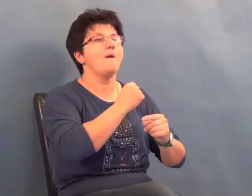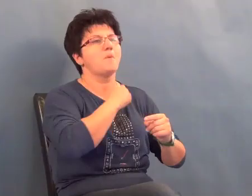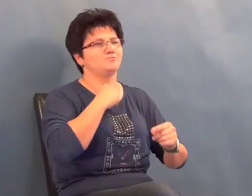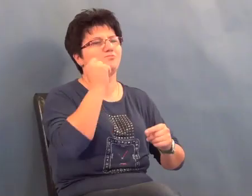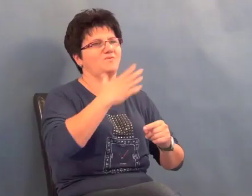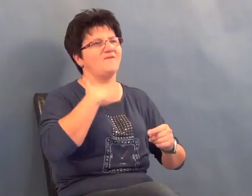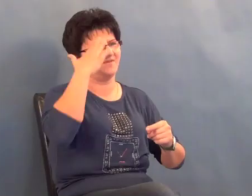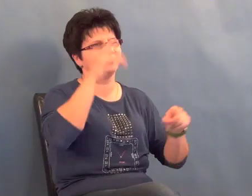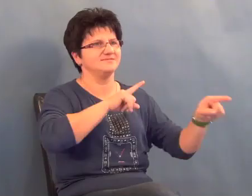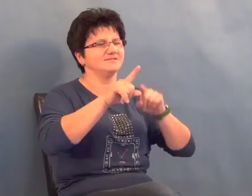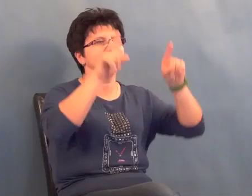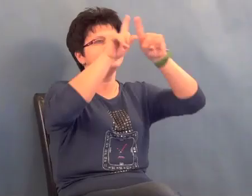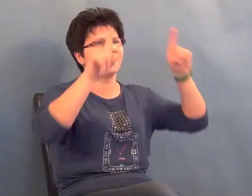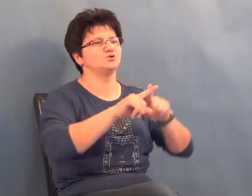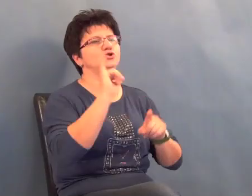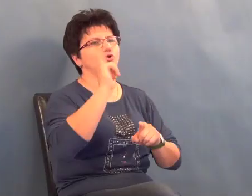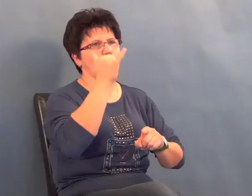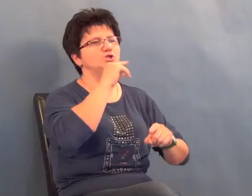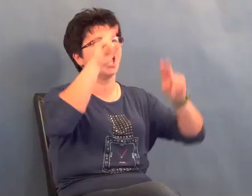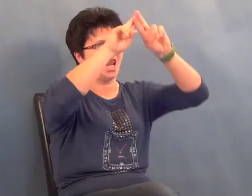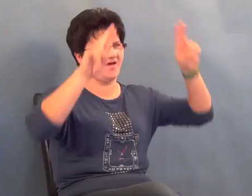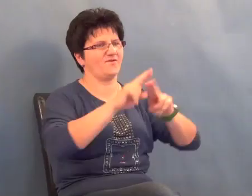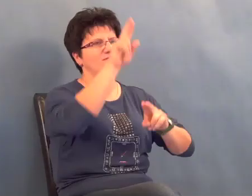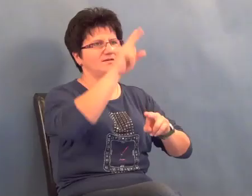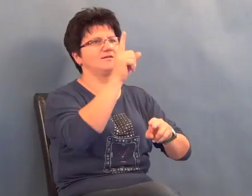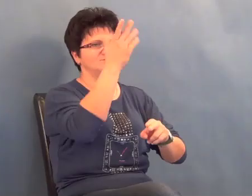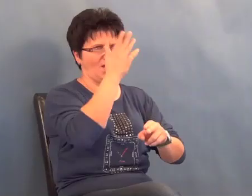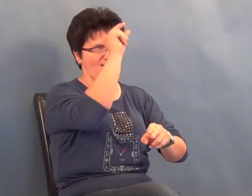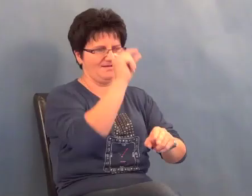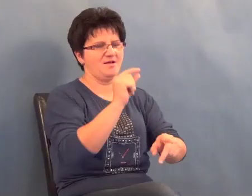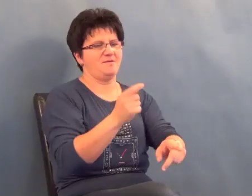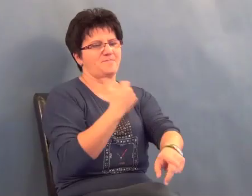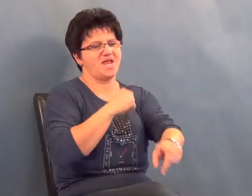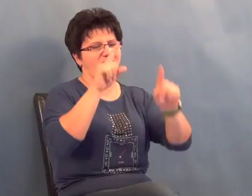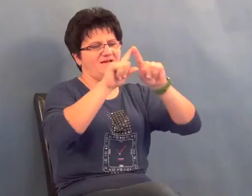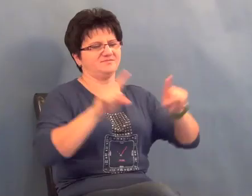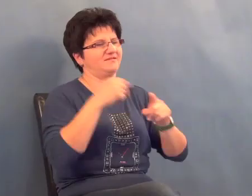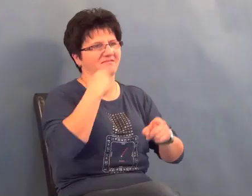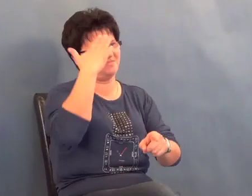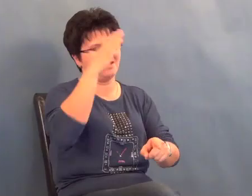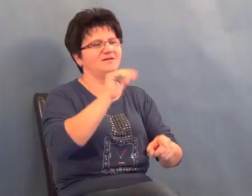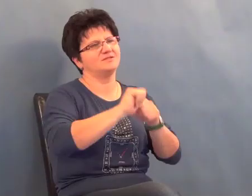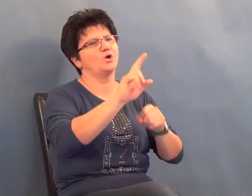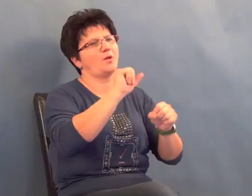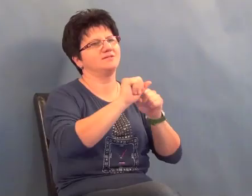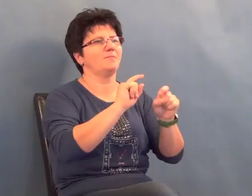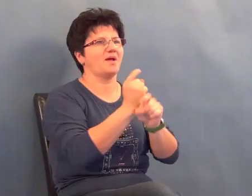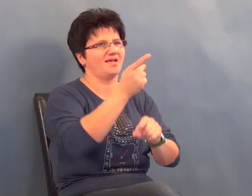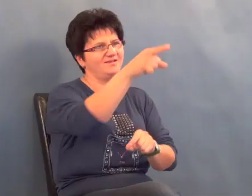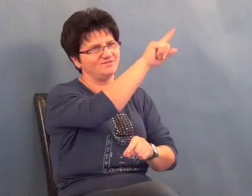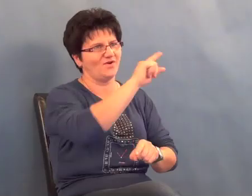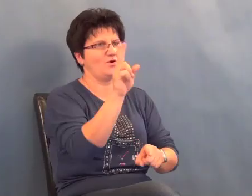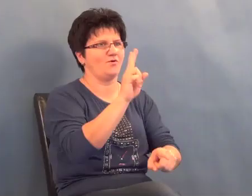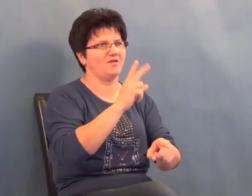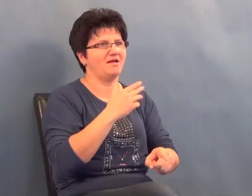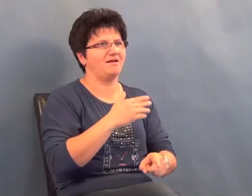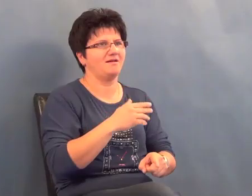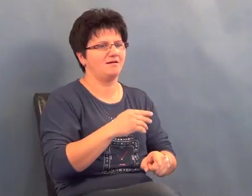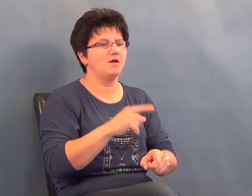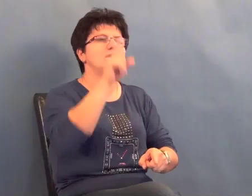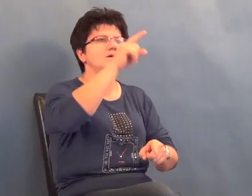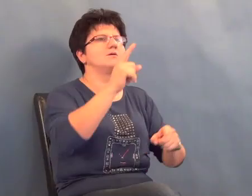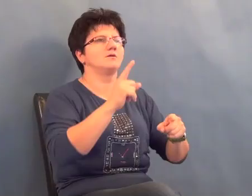Ale w Polsce jest czerwony trójkąt na żółtym tle, a w nim czarny wykrzyknik, a tu jest białe tło, więc to jest z innego państwa.